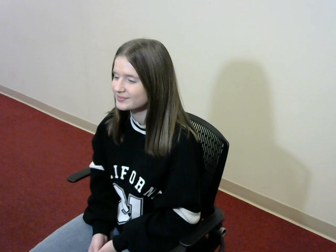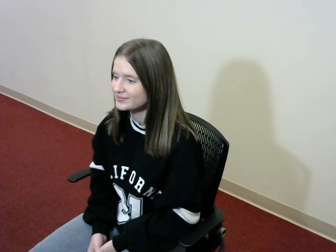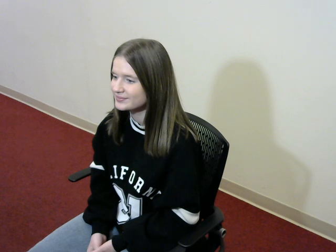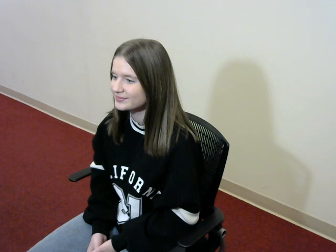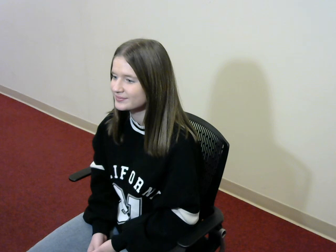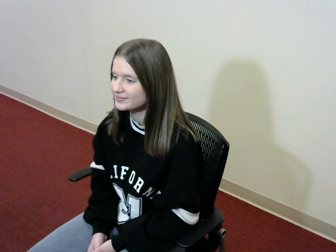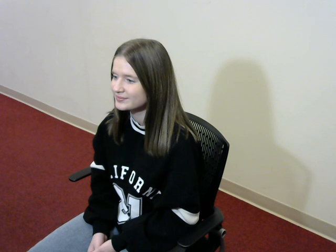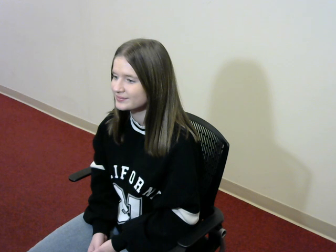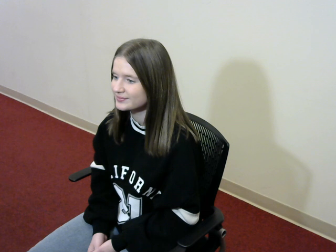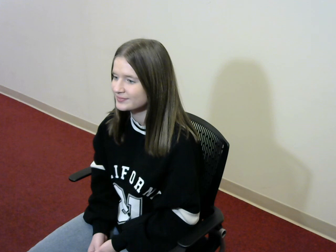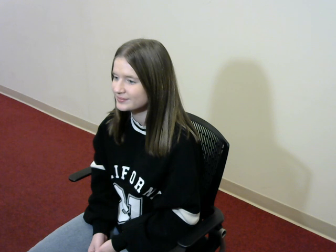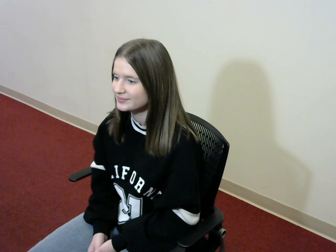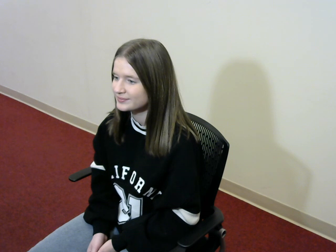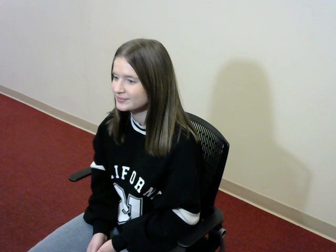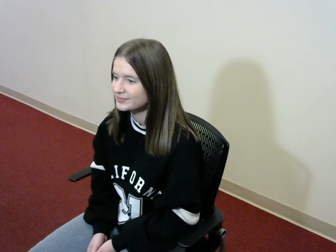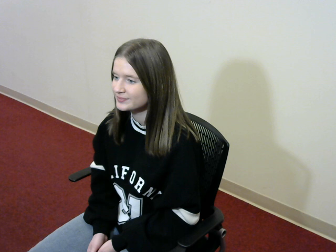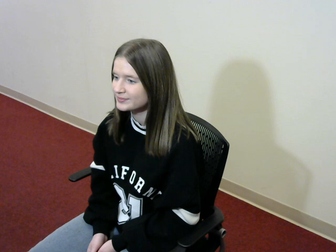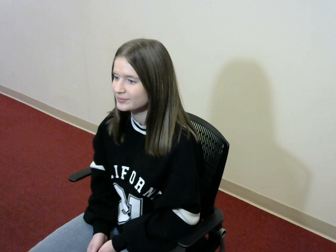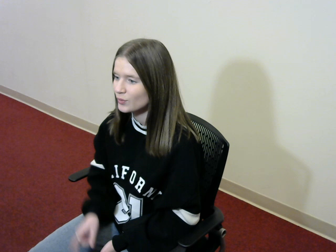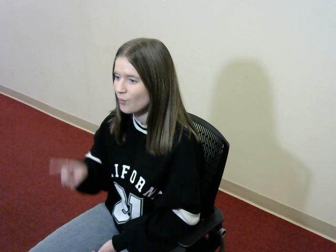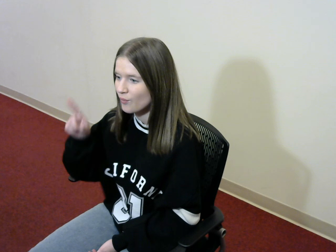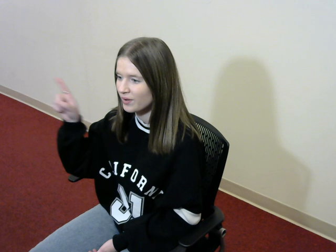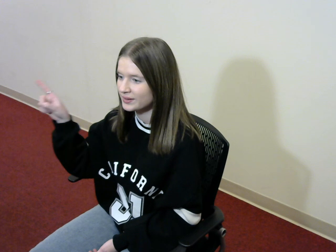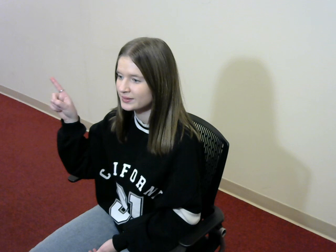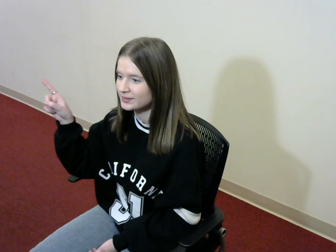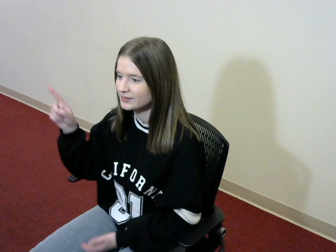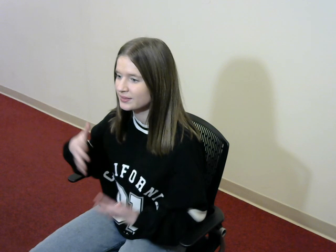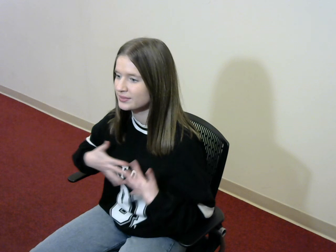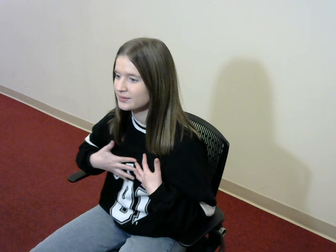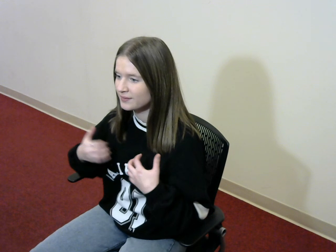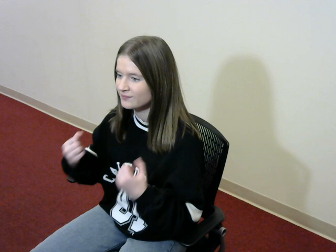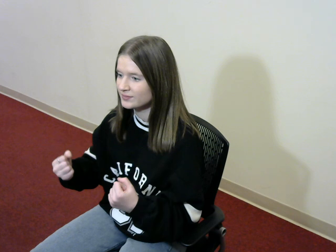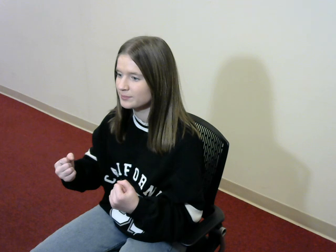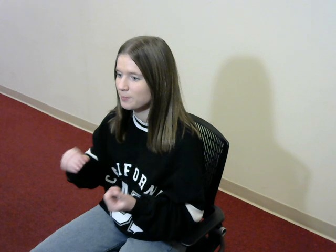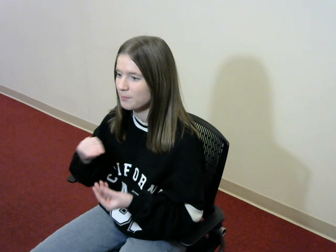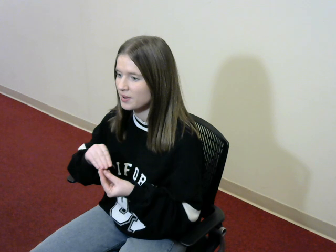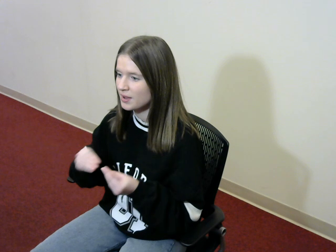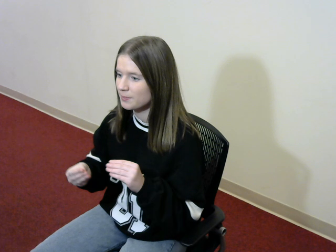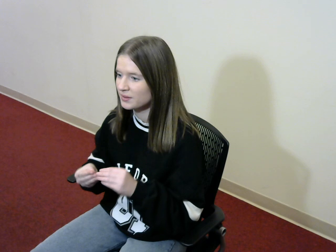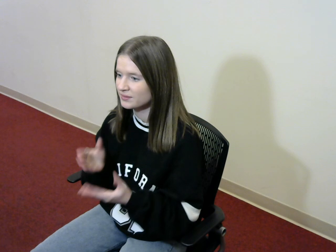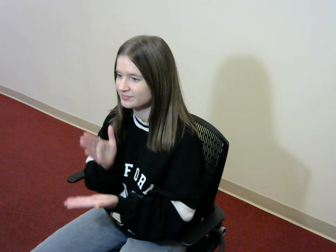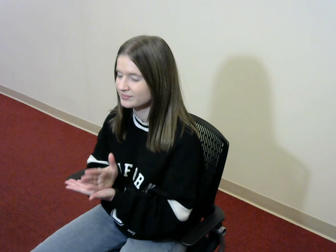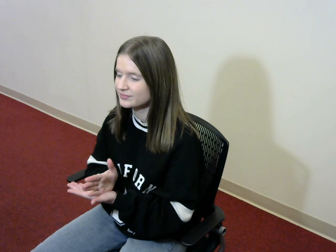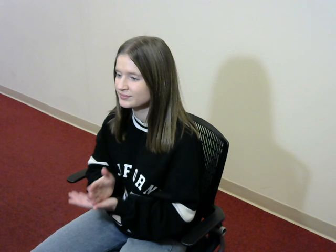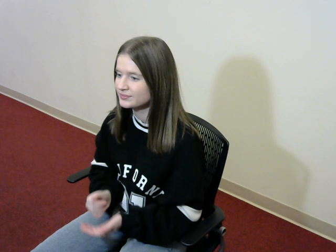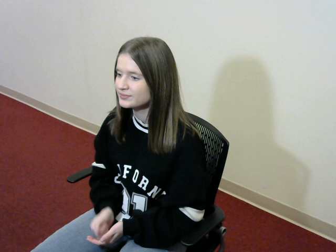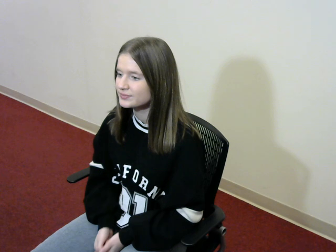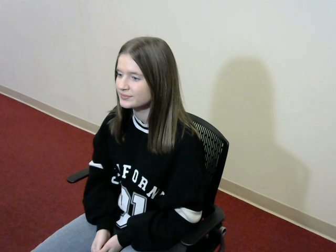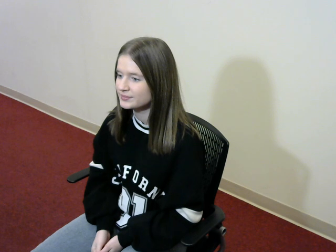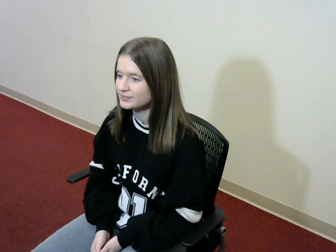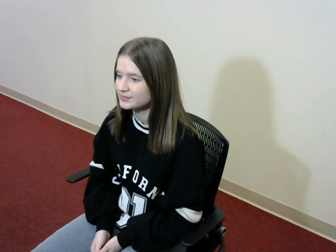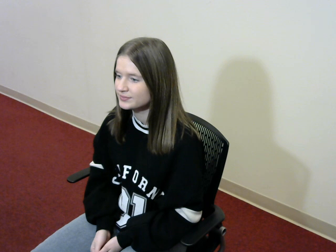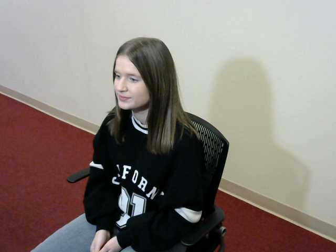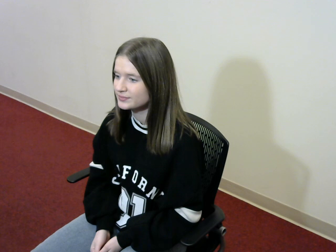Onun sağlamlıq problemi var